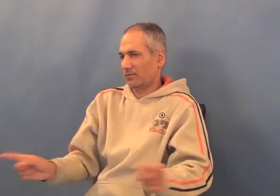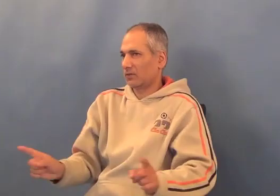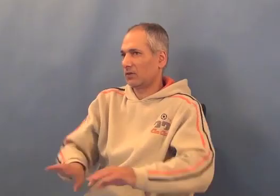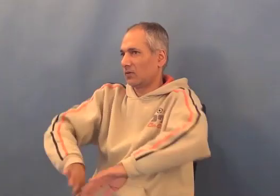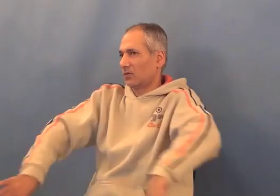Wtedy osobno.